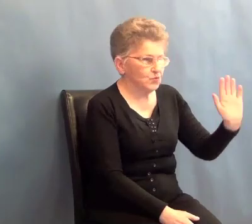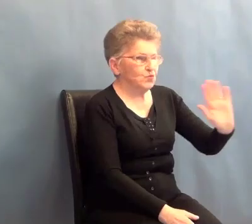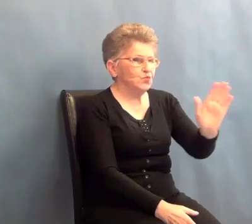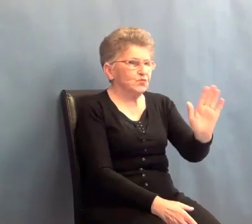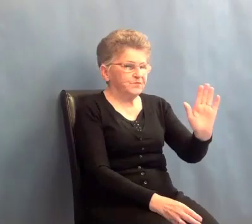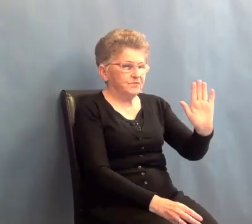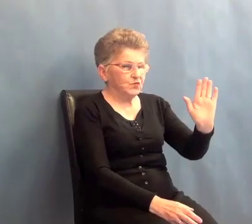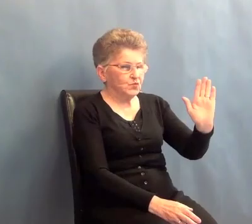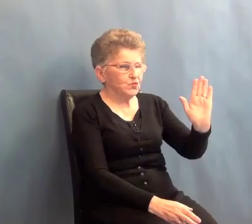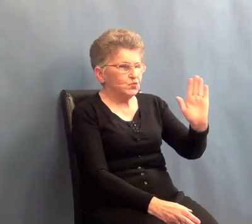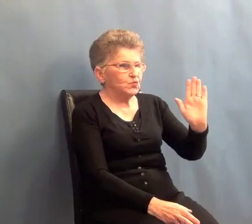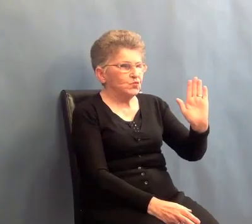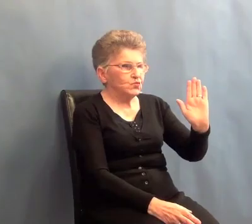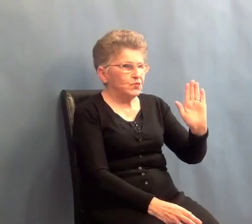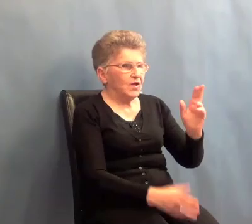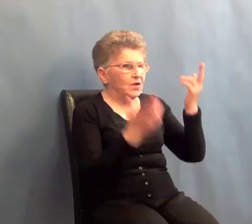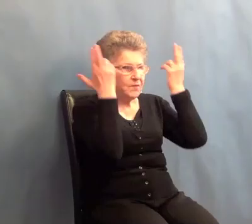Już, już.